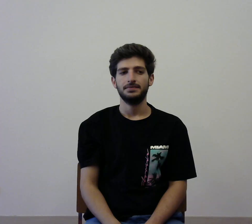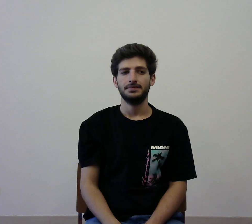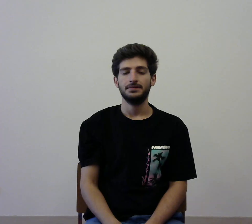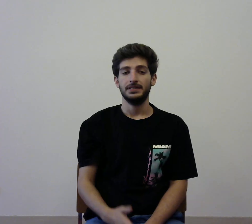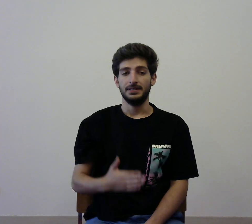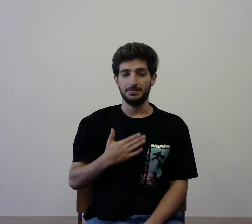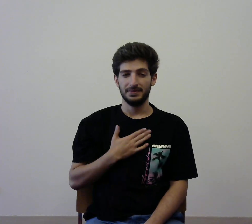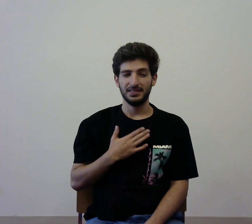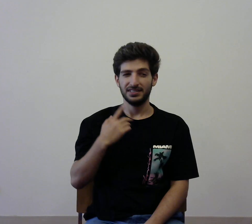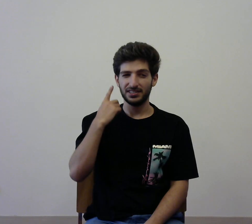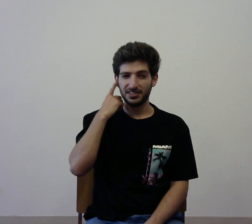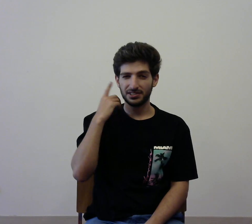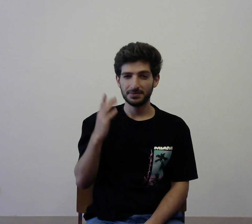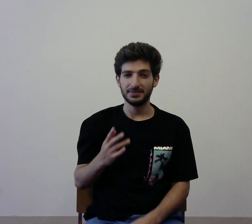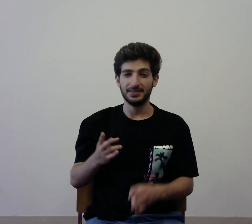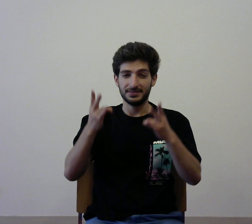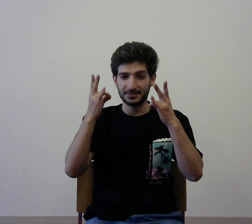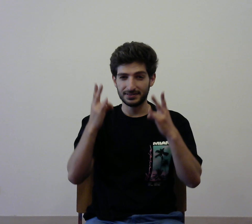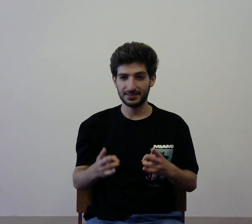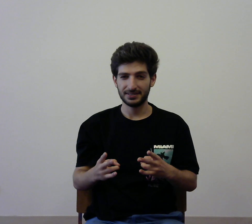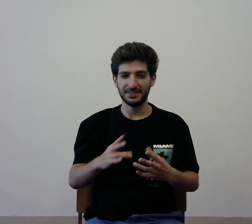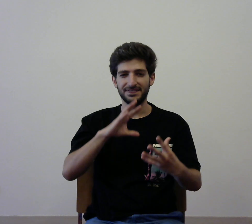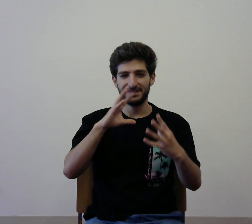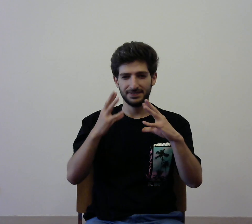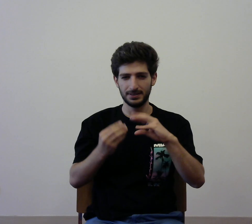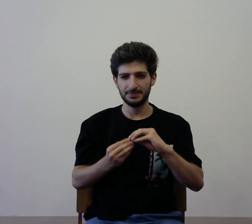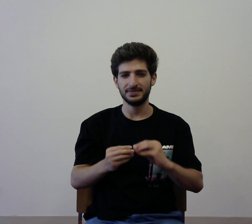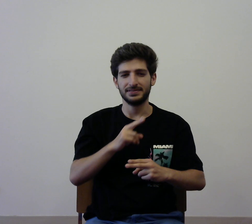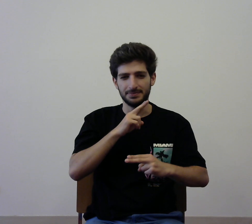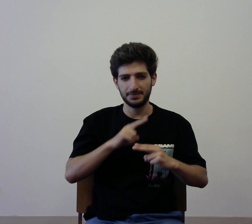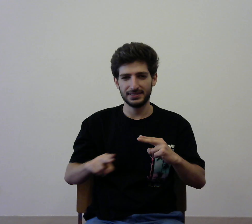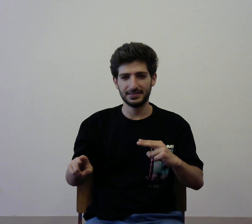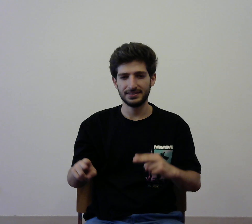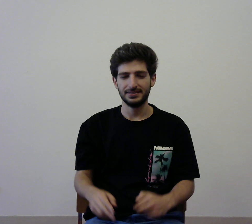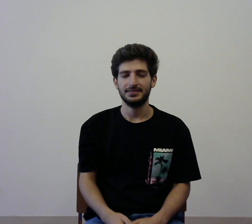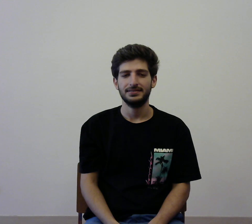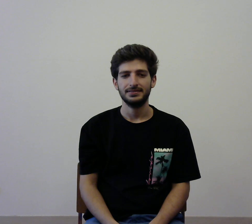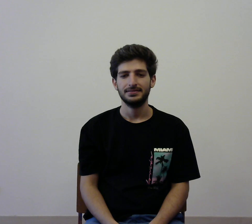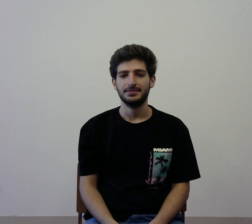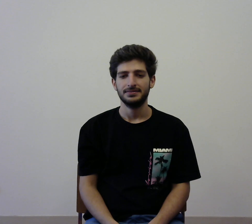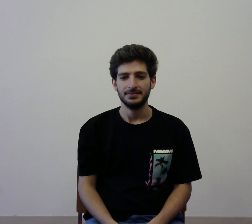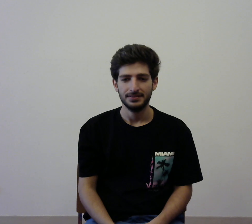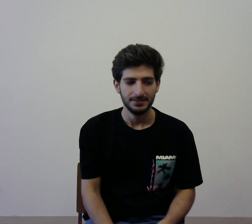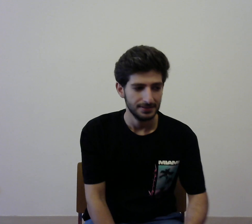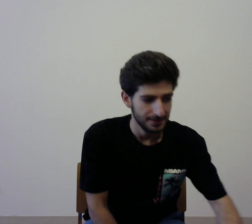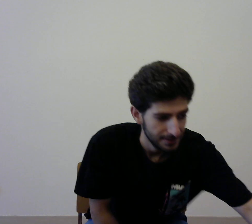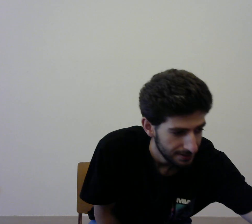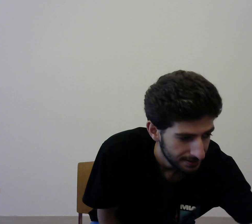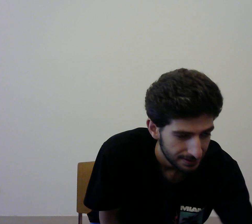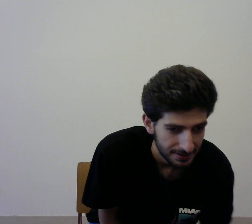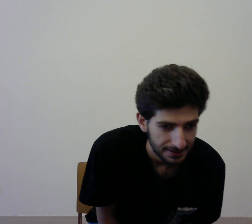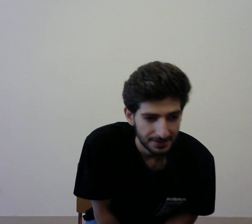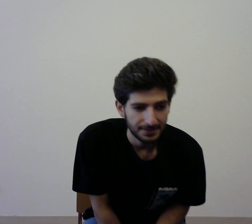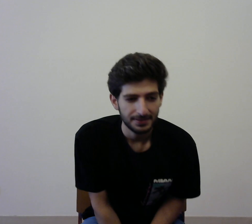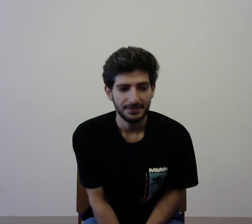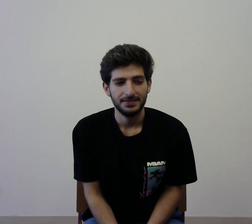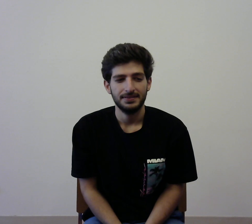Mən eşitməni qəza nəticəsində itirmişəm